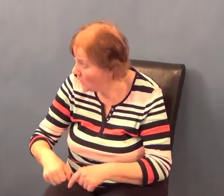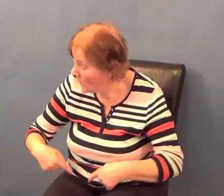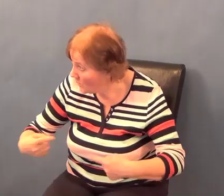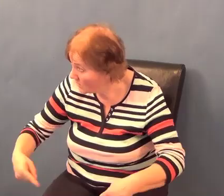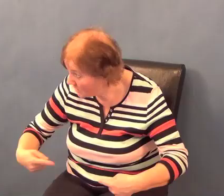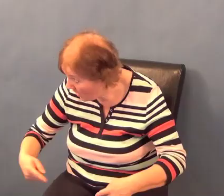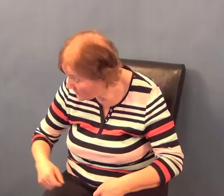Koło?